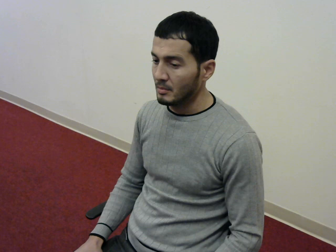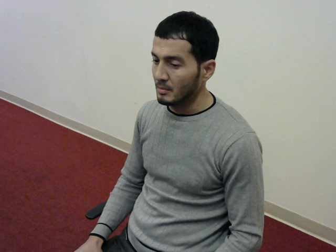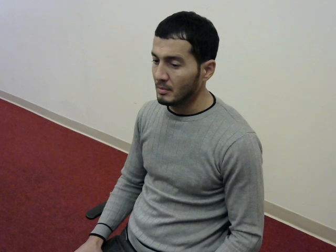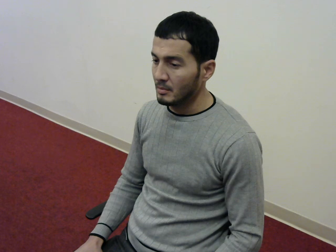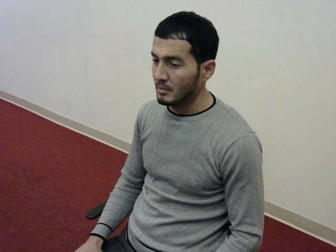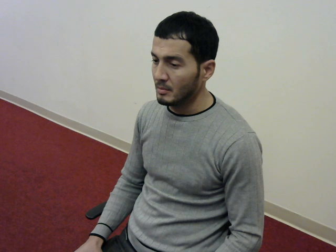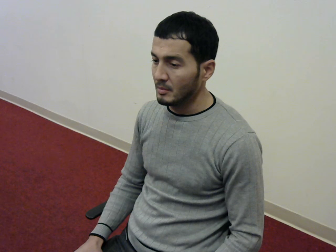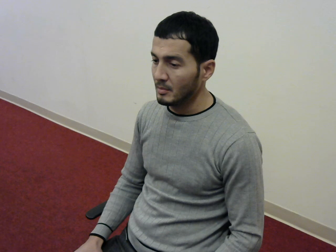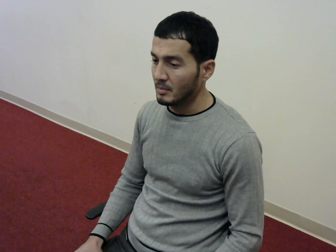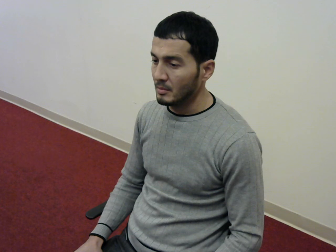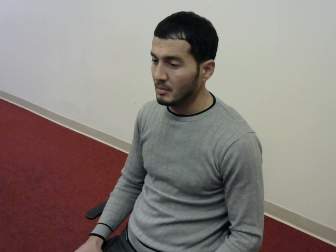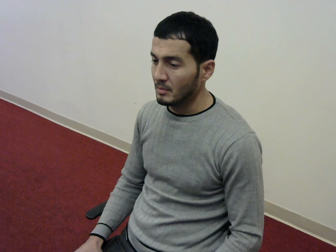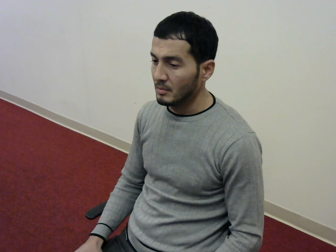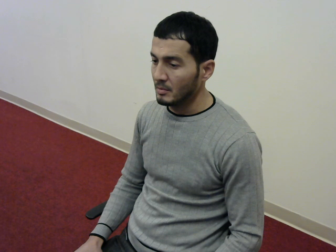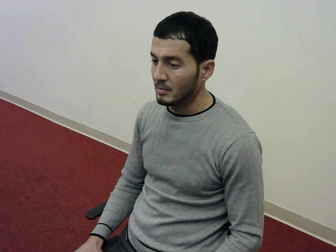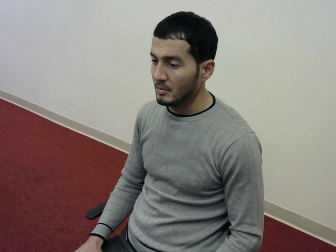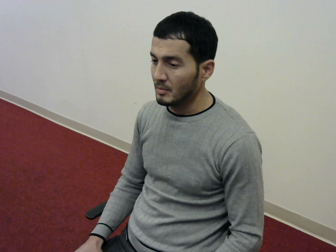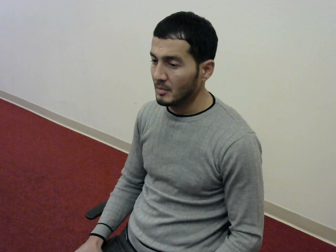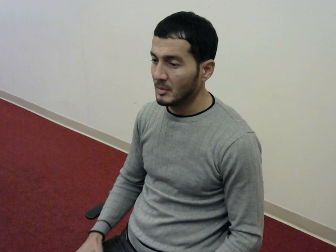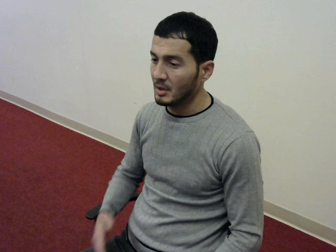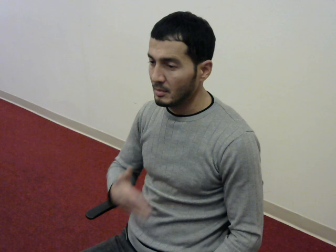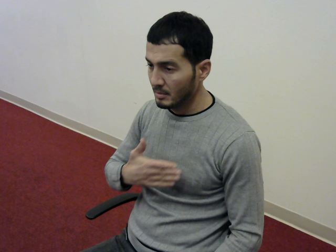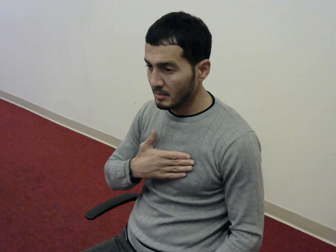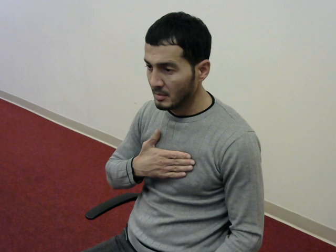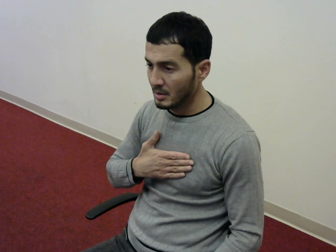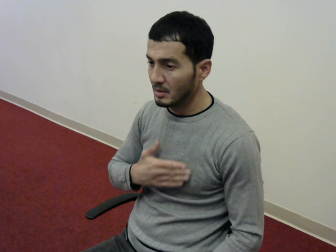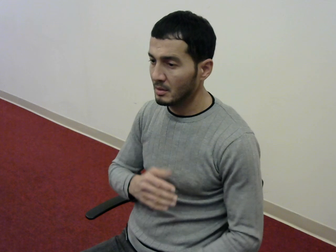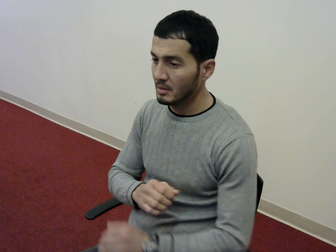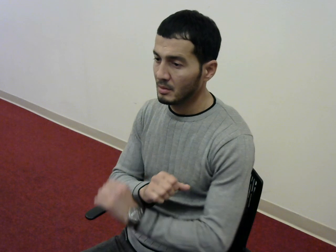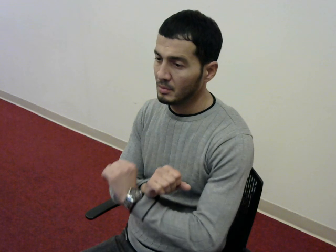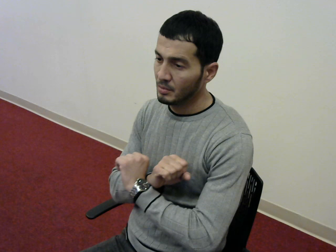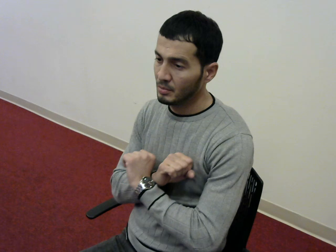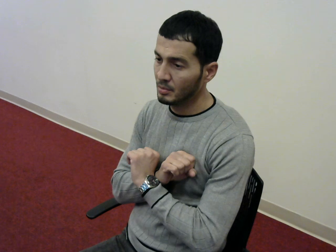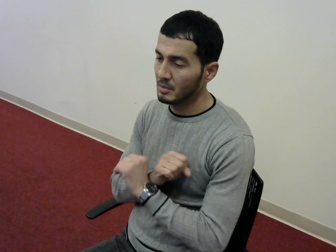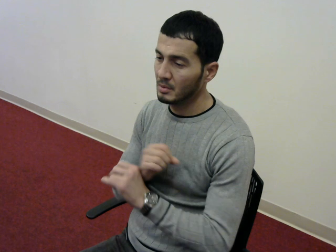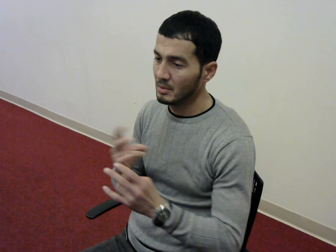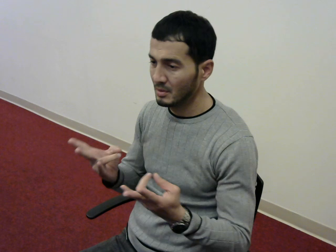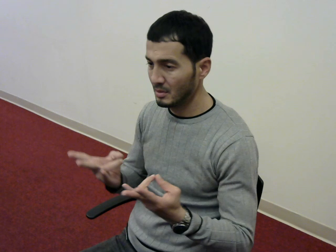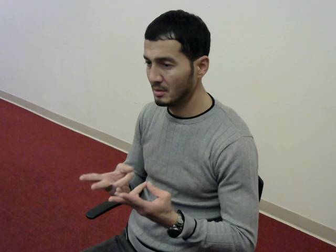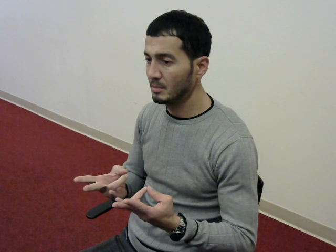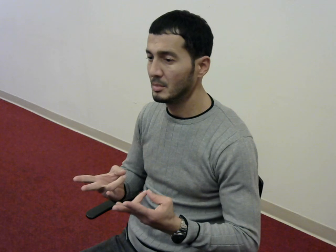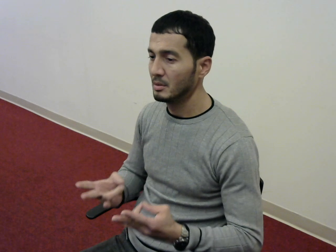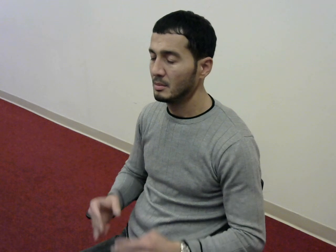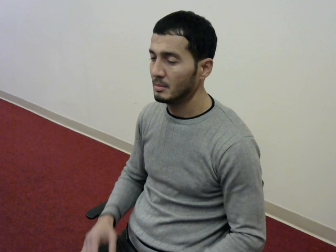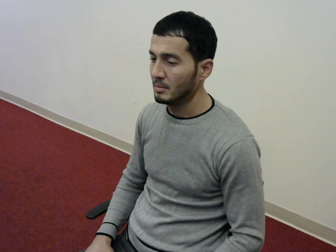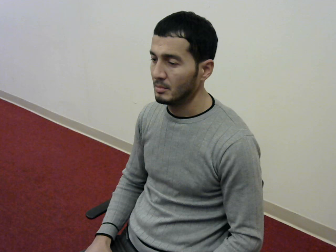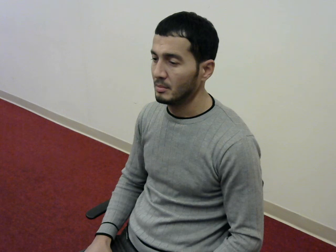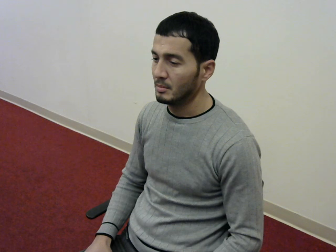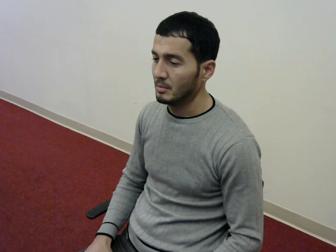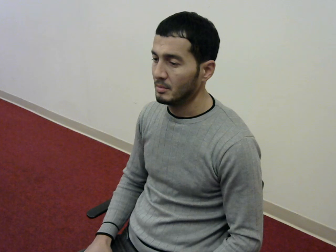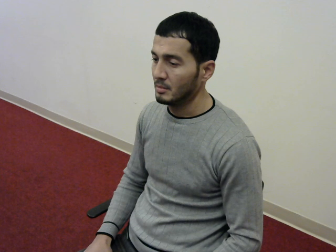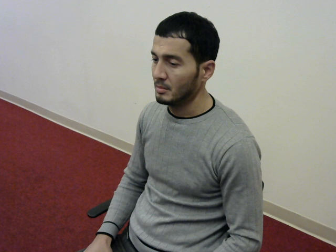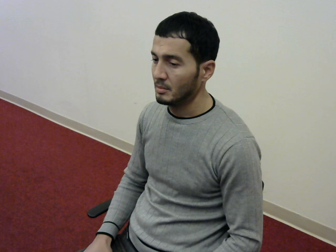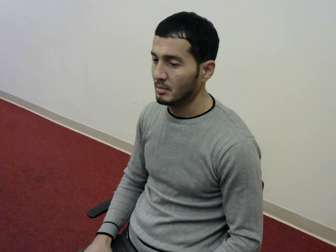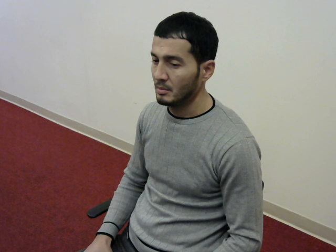Mənə istirahət etmək lazımdır